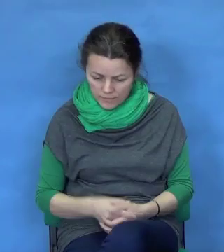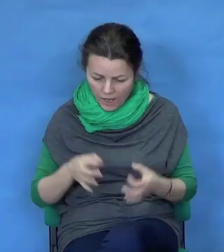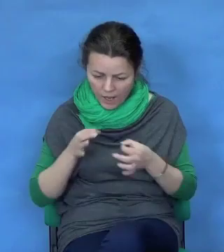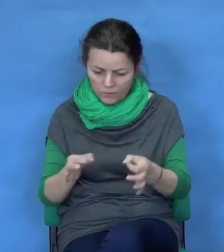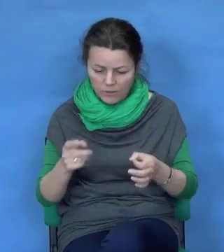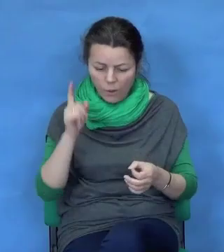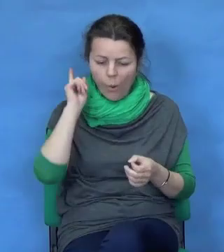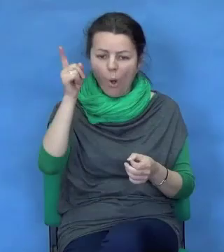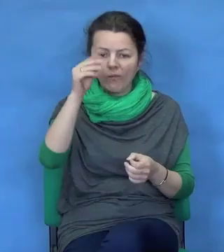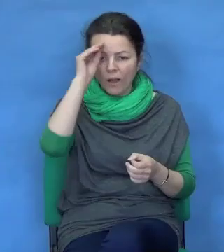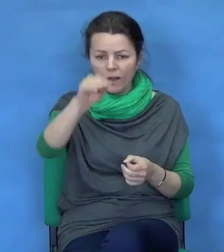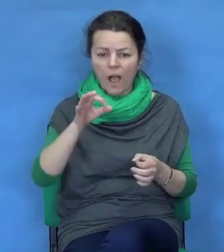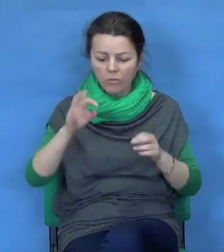Znak "uwaga!" dla kierowców.